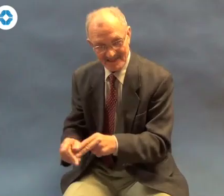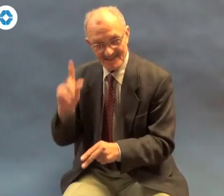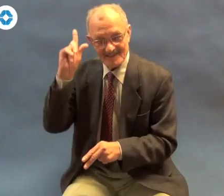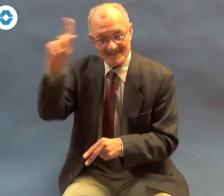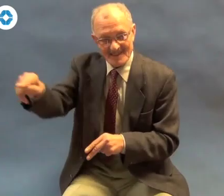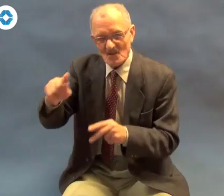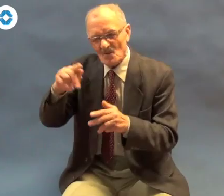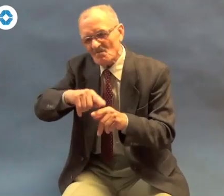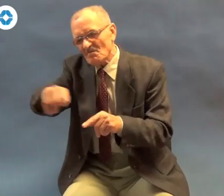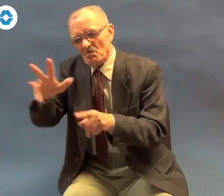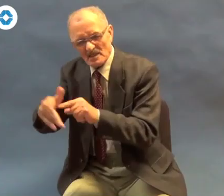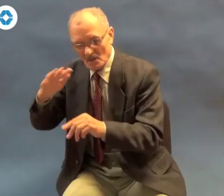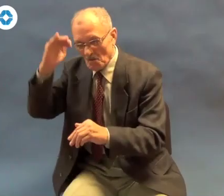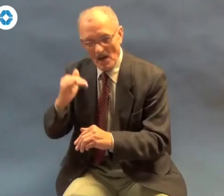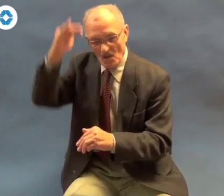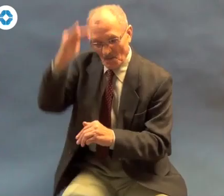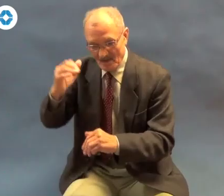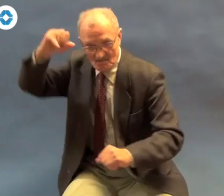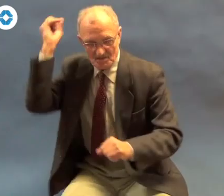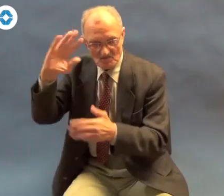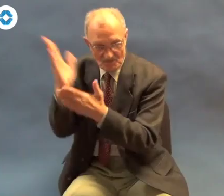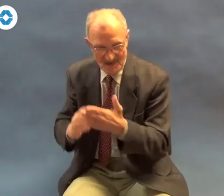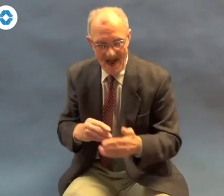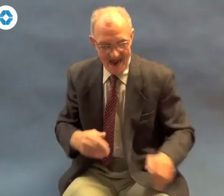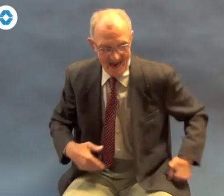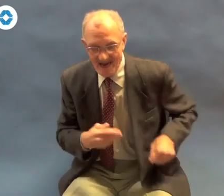Ma iść gdzieś na miasto, jest mały, więc rzuca w niskie okna rozbijając je.